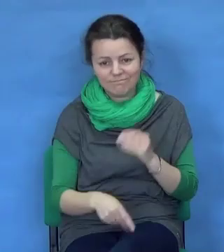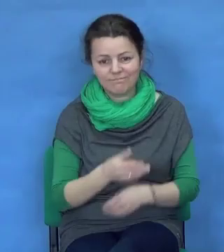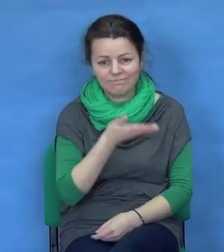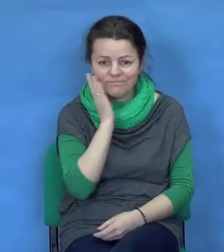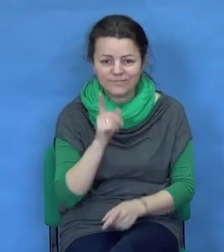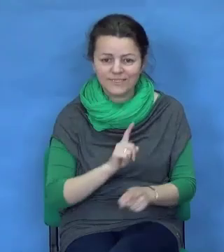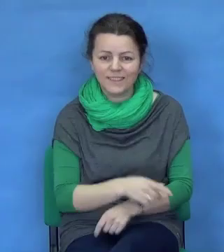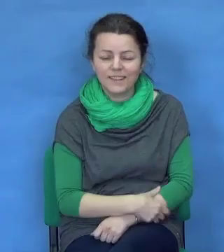Nie ma takiego znaku.